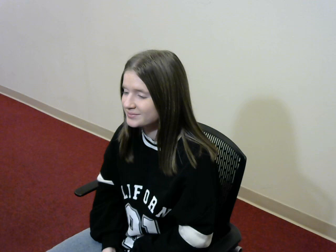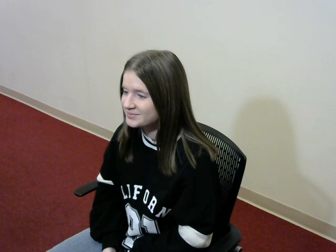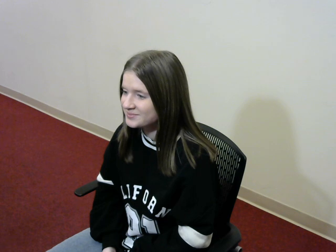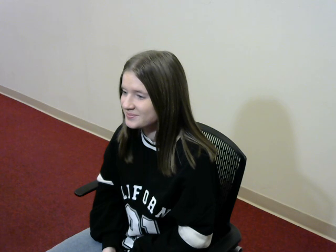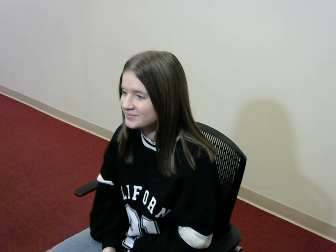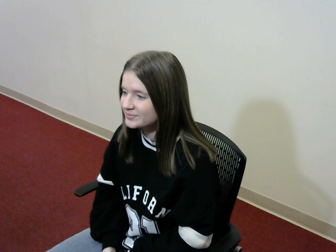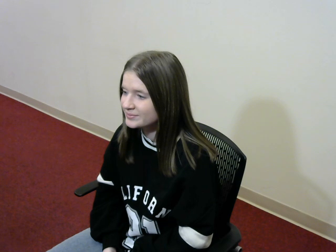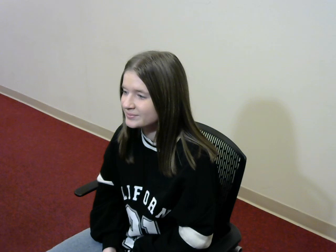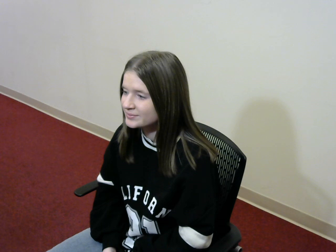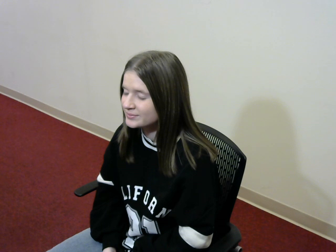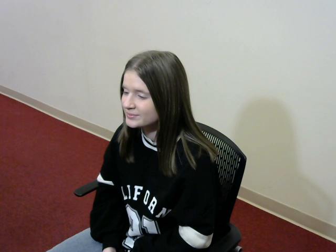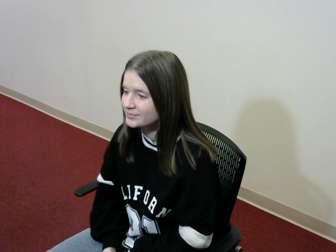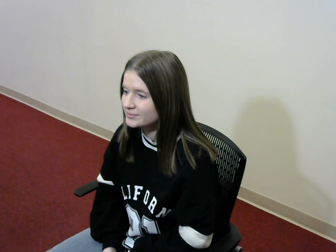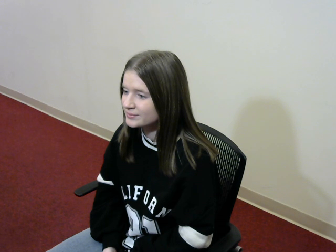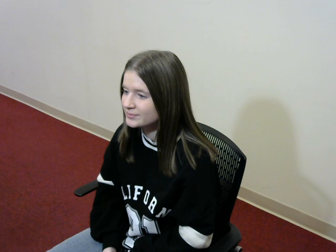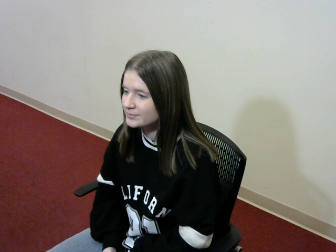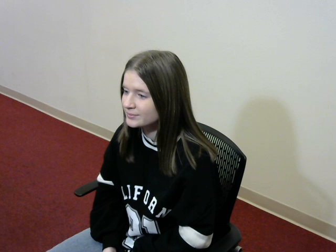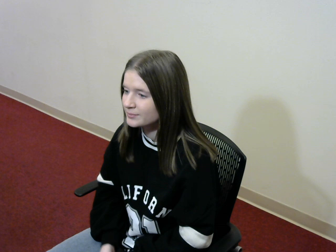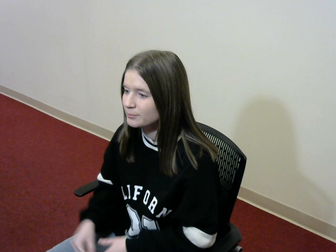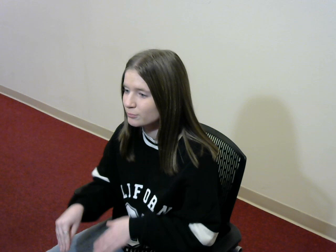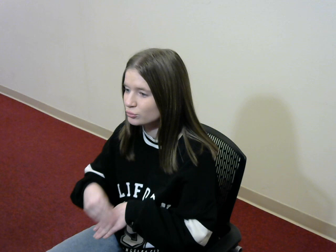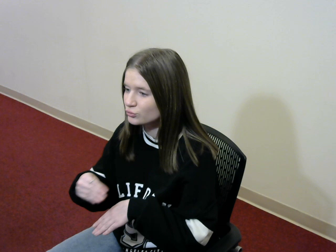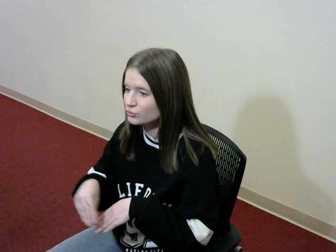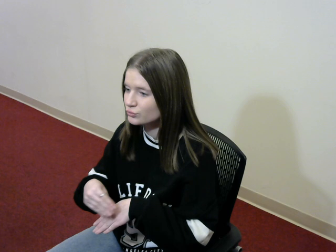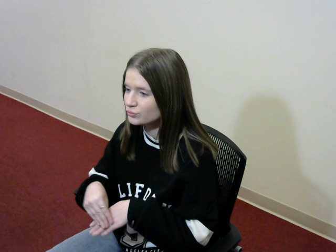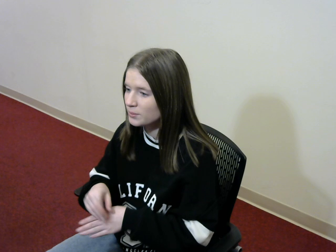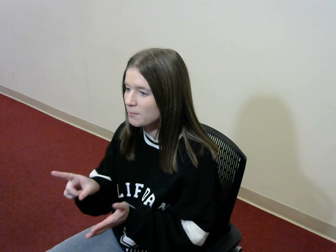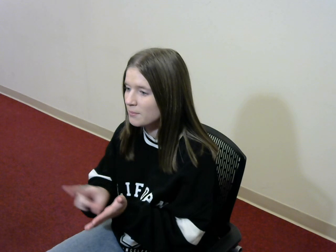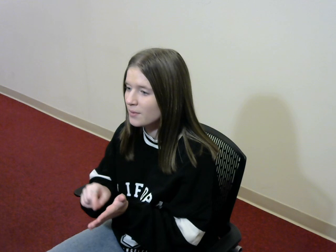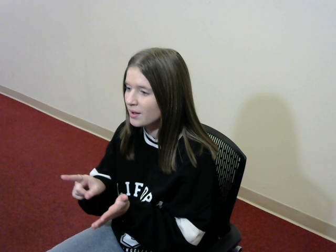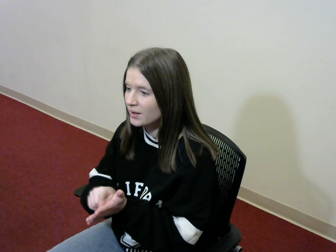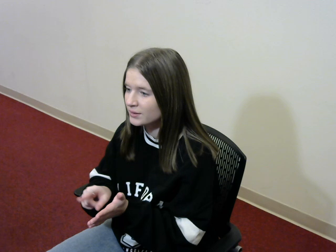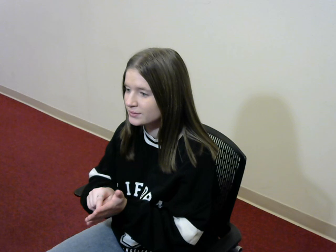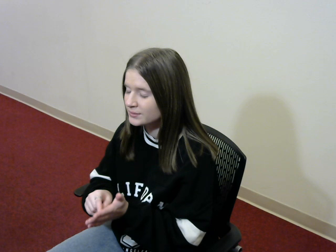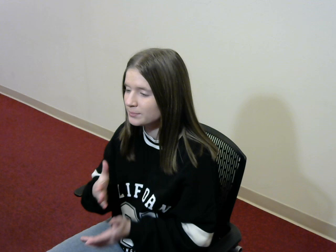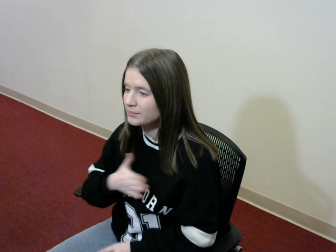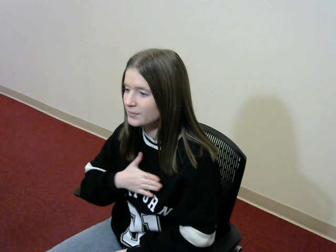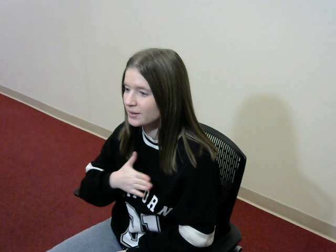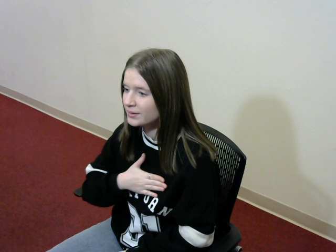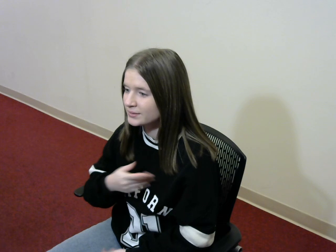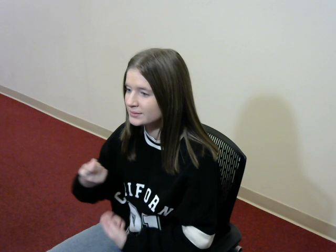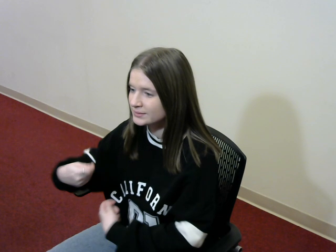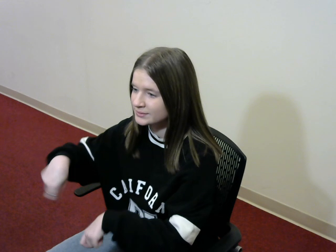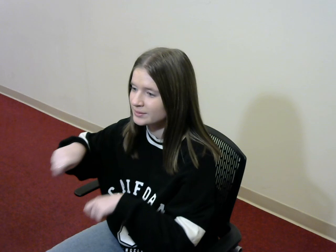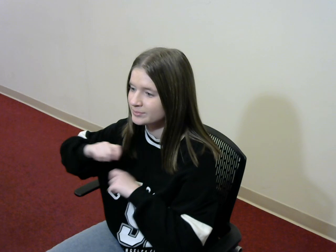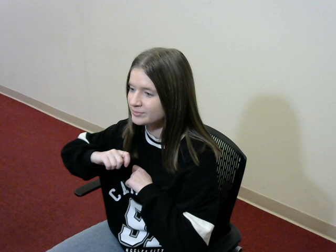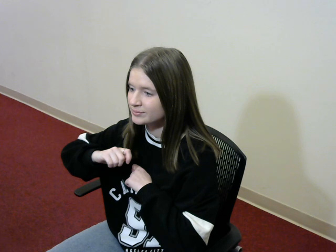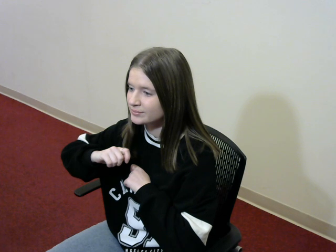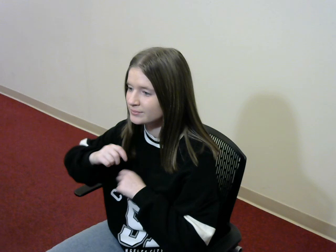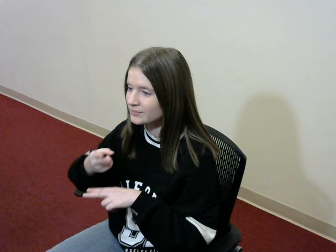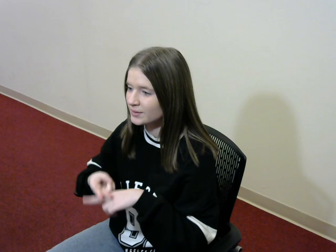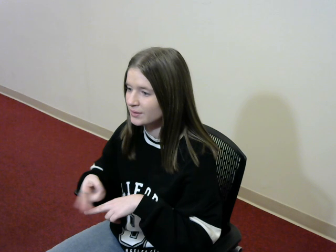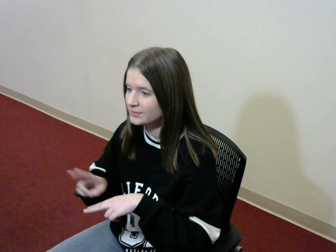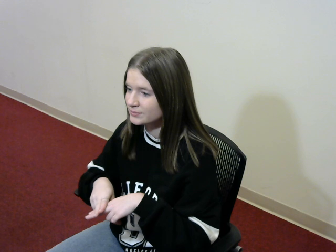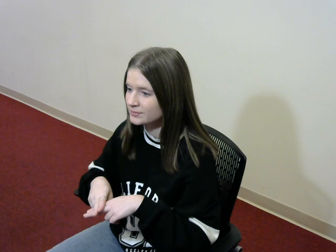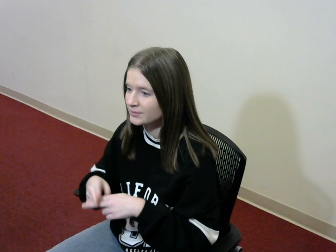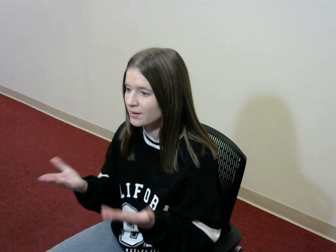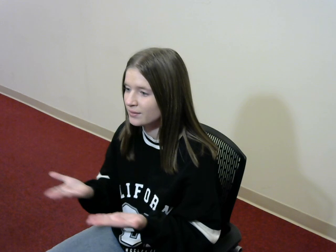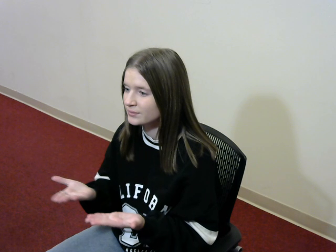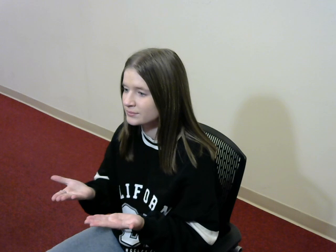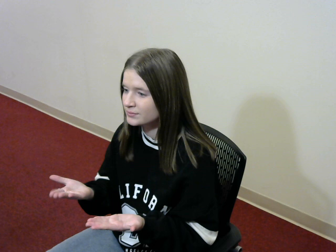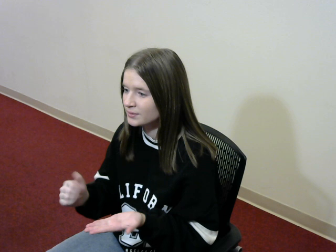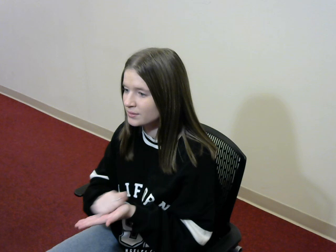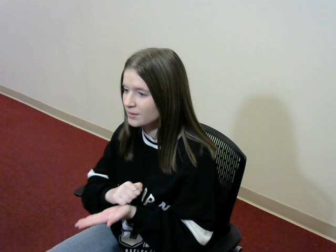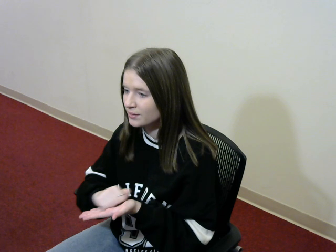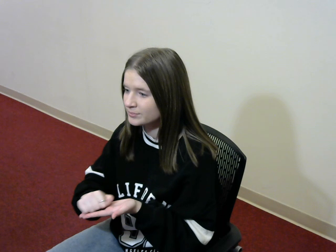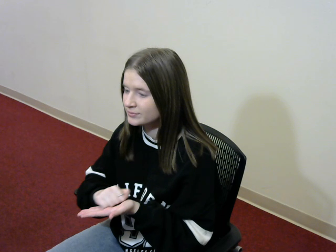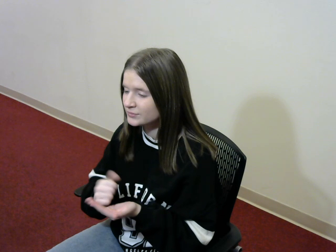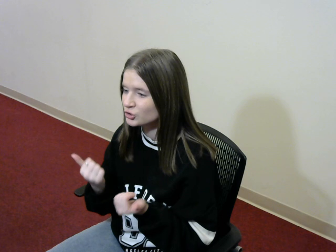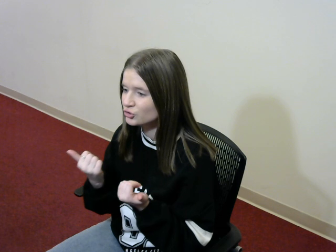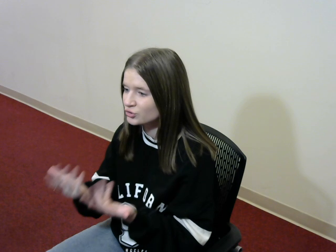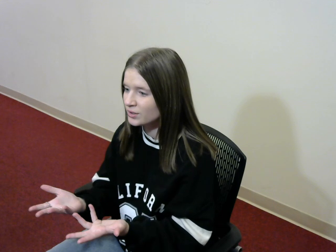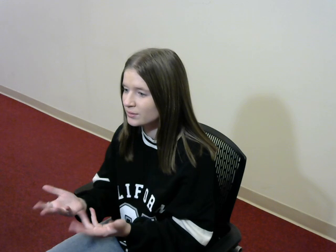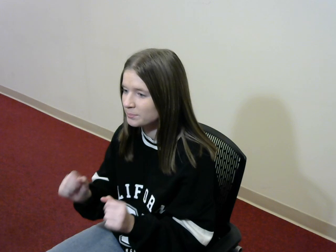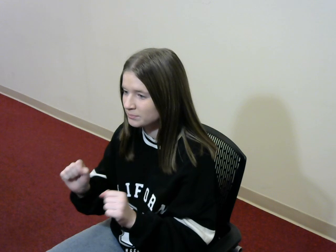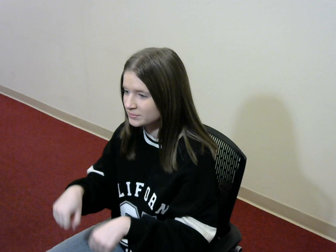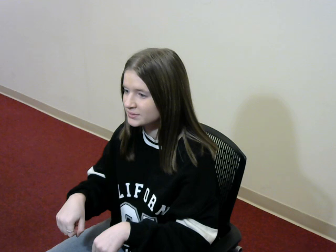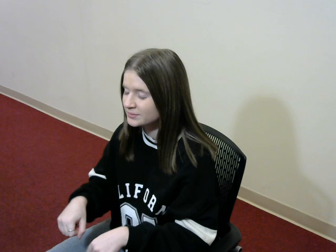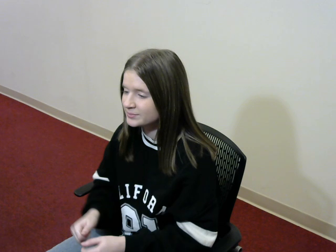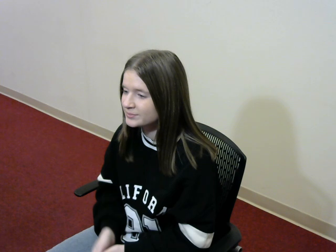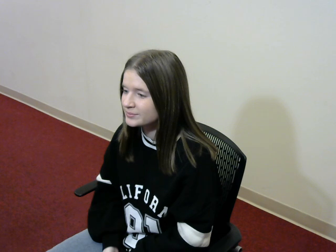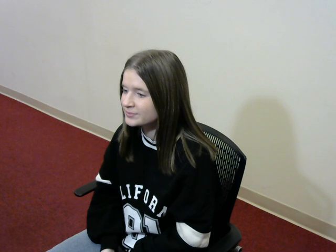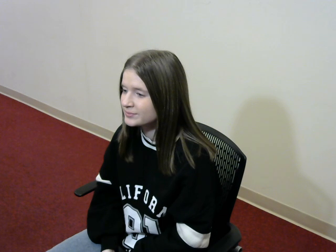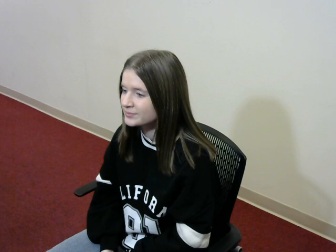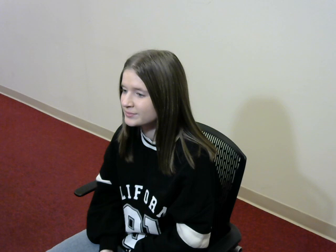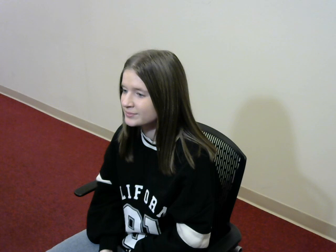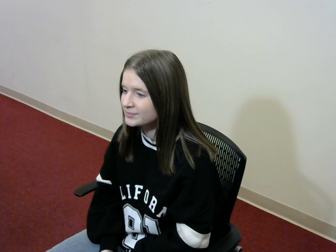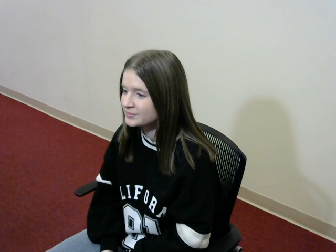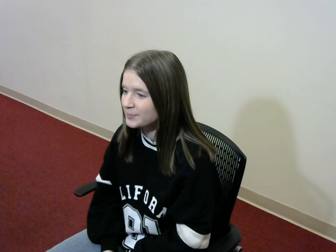Yoldaşımın pensiyasını mənə köçürmək üçün hansı sənədlər tələb olunur?